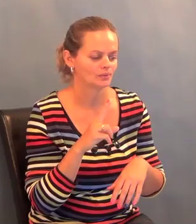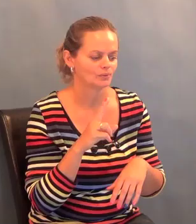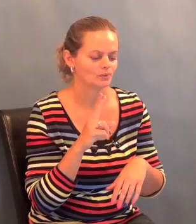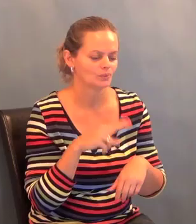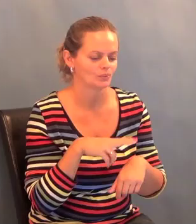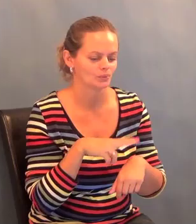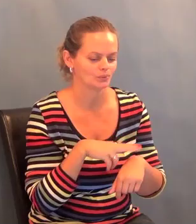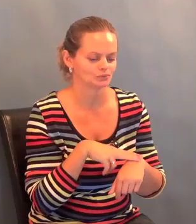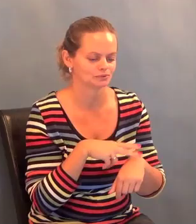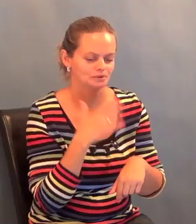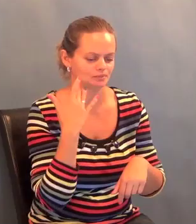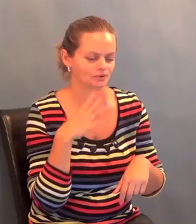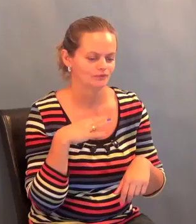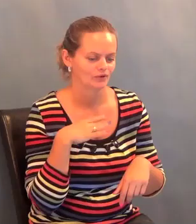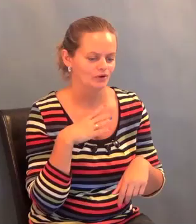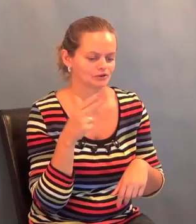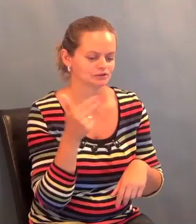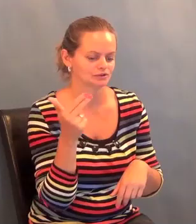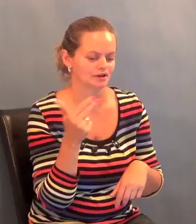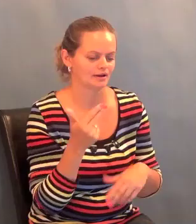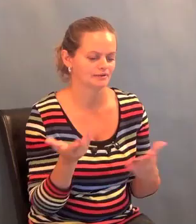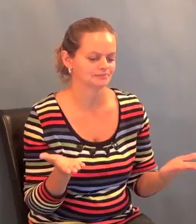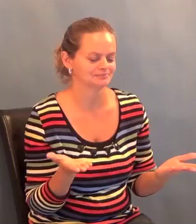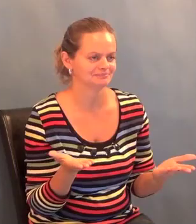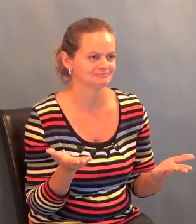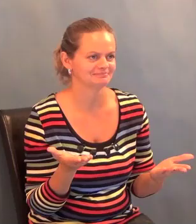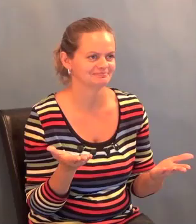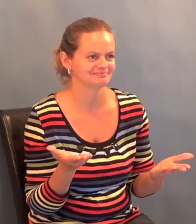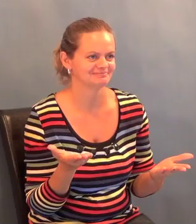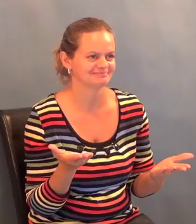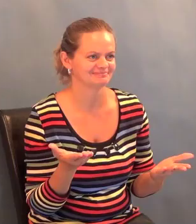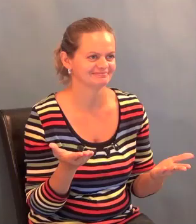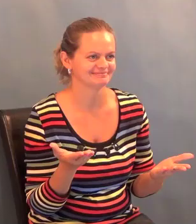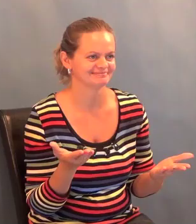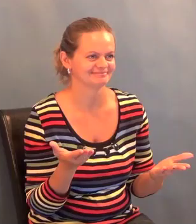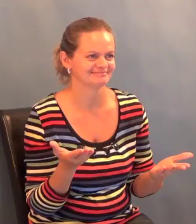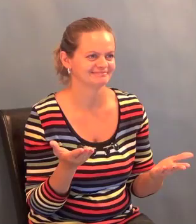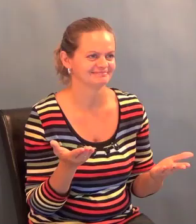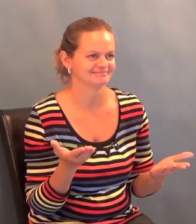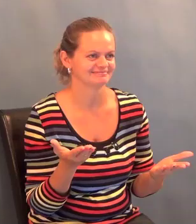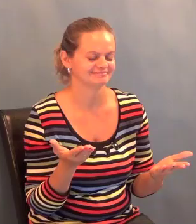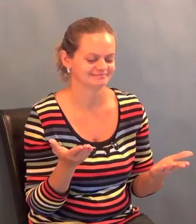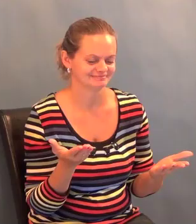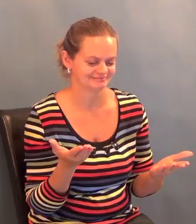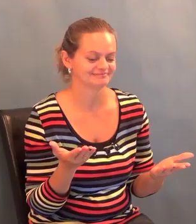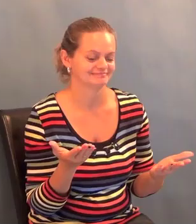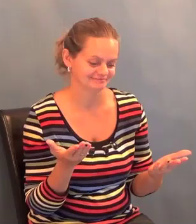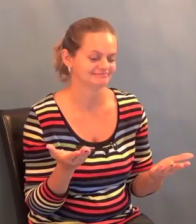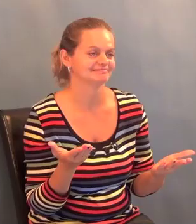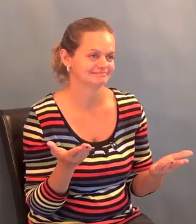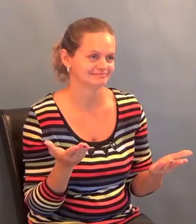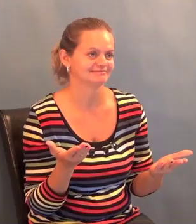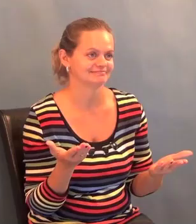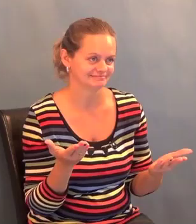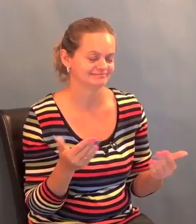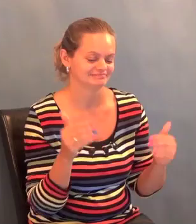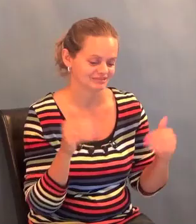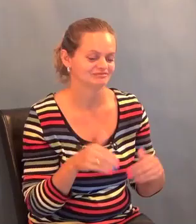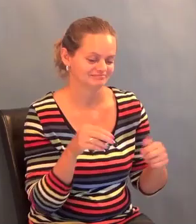Godziny nie mam wolnej w niedzielę.